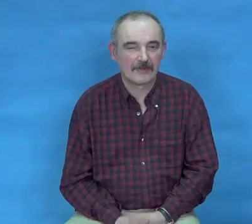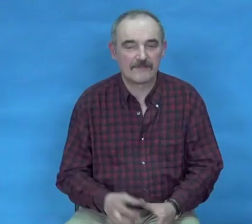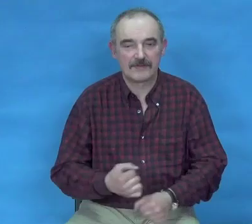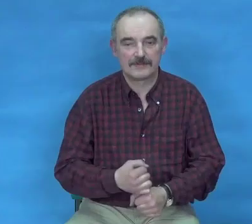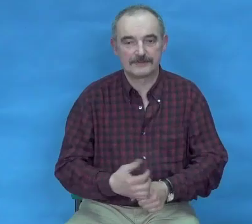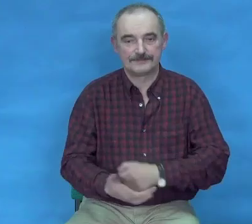Praca.